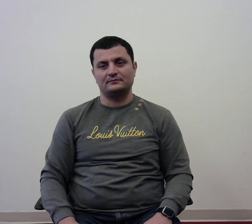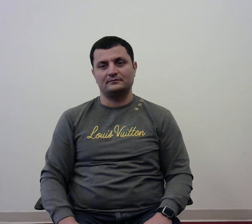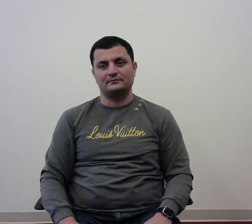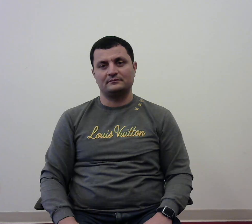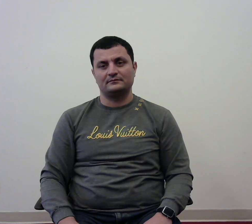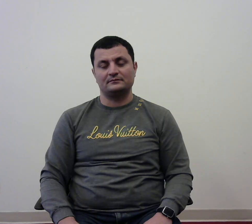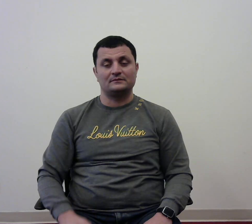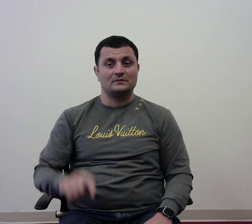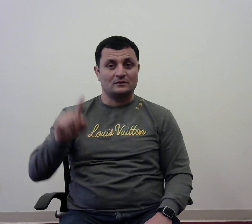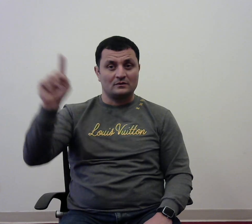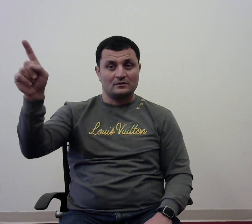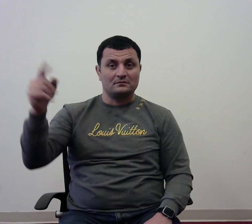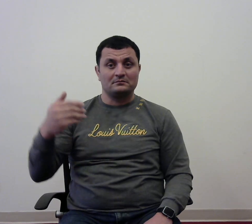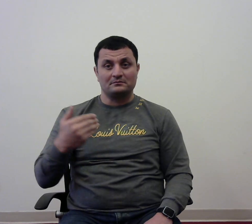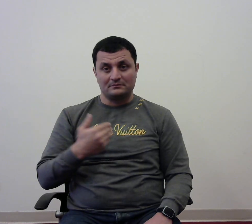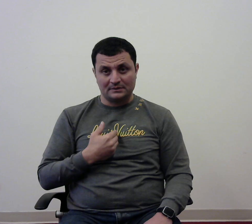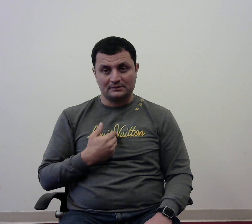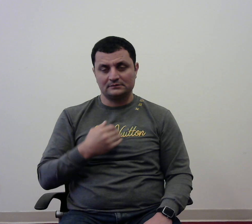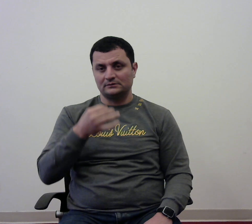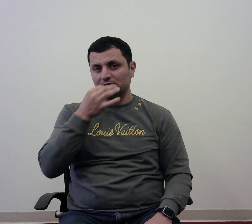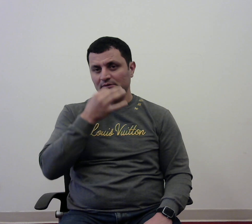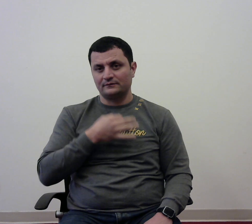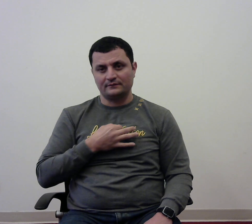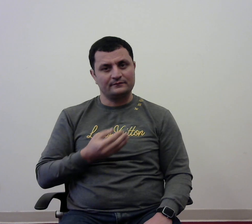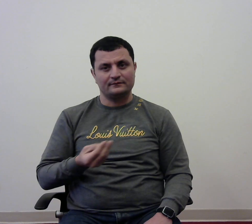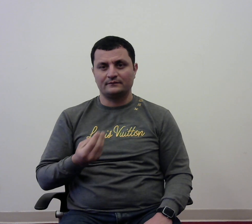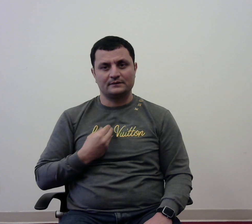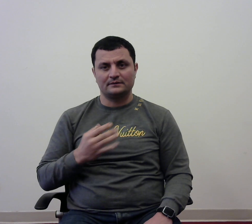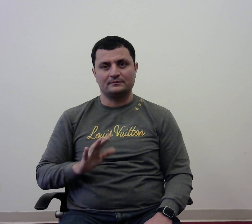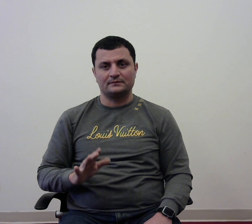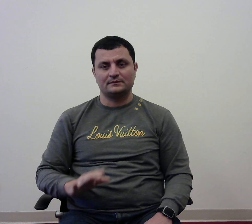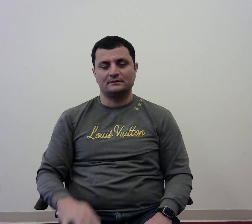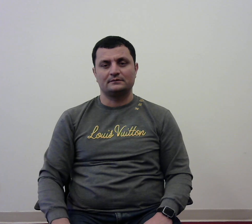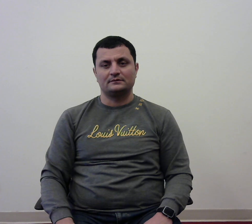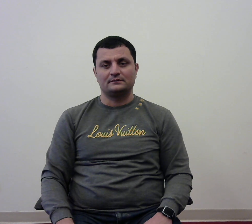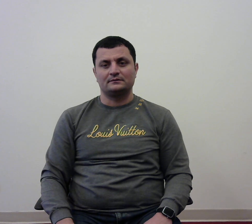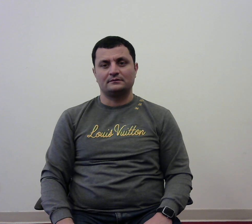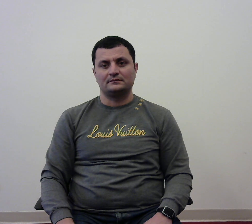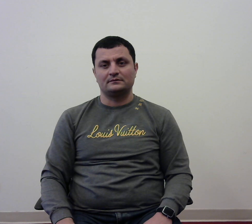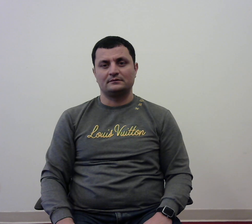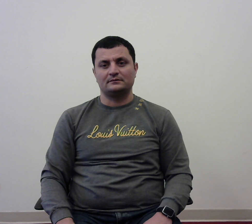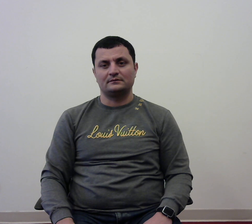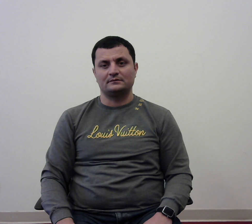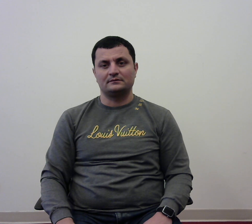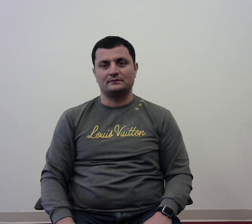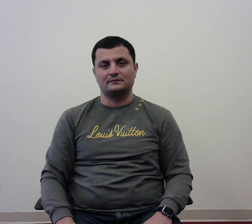O mənə cavab verməyib